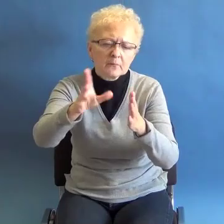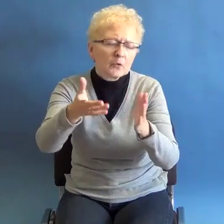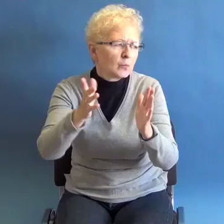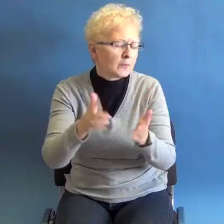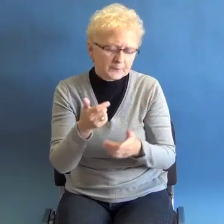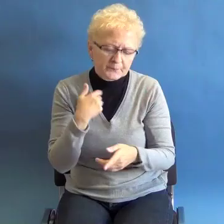Ja wiem.